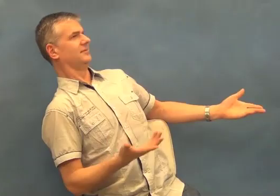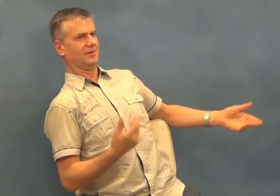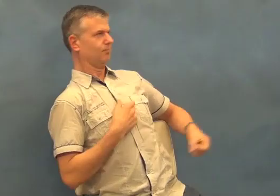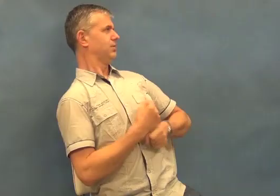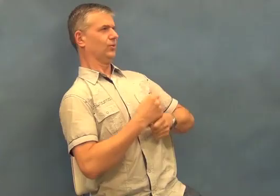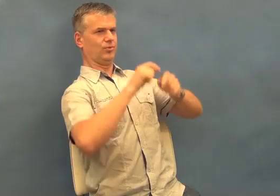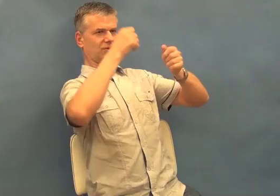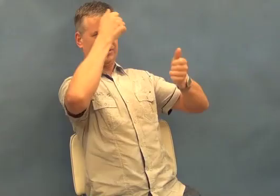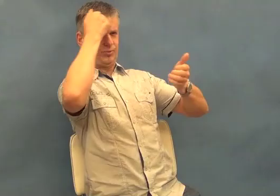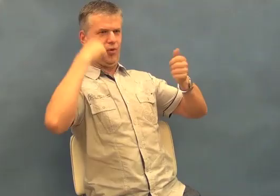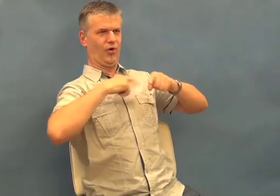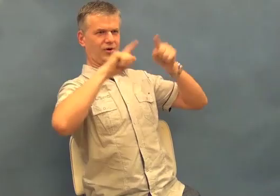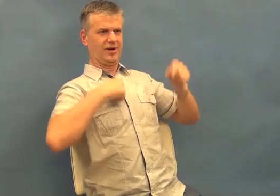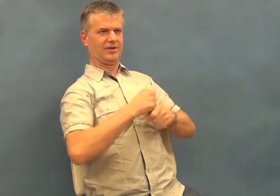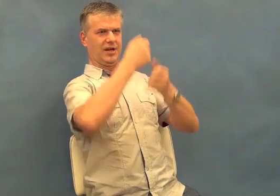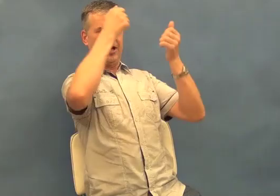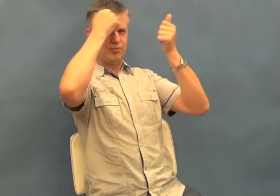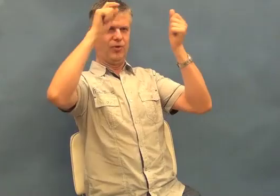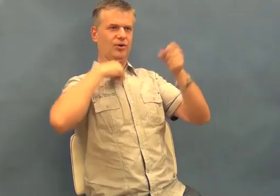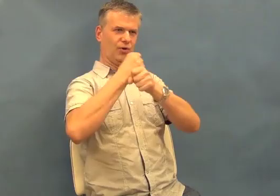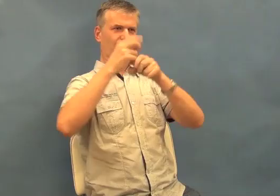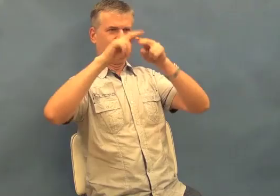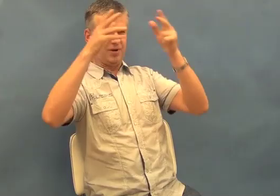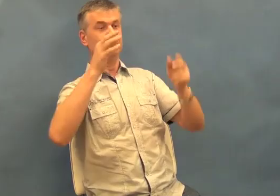Tłumaczy się, że tutaj pracuje, wstawia szybę.